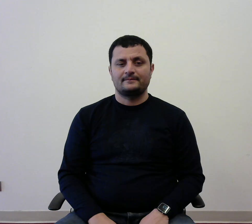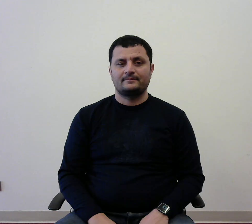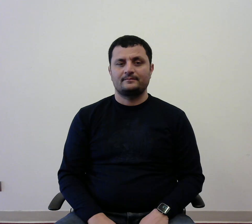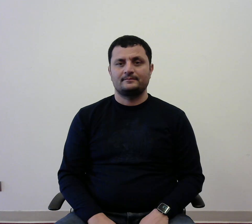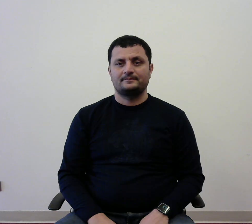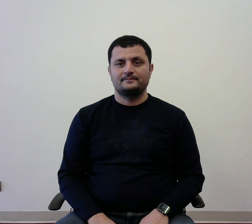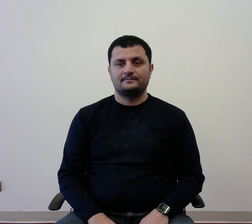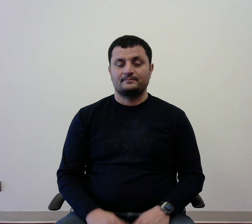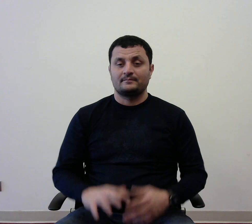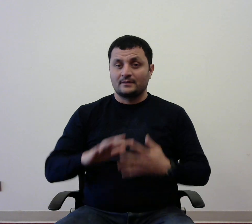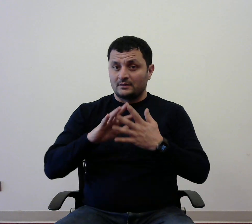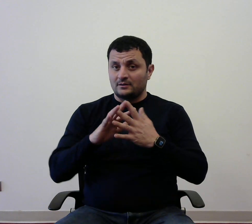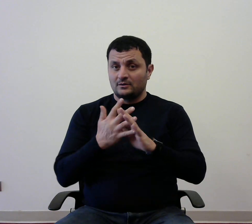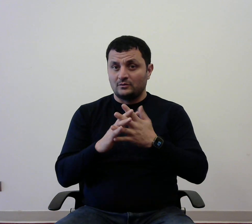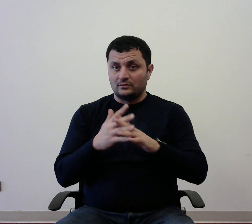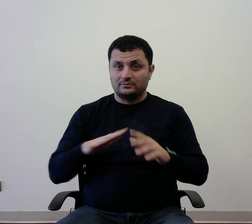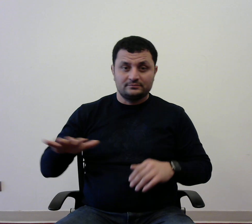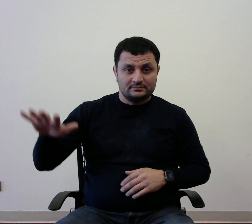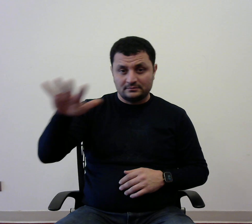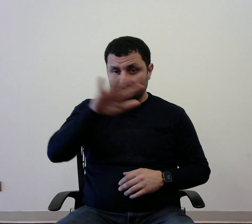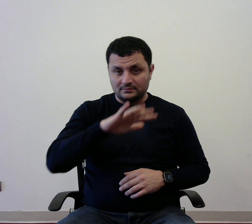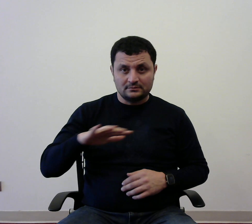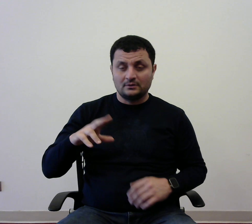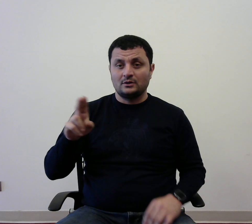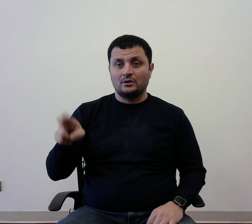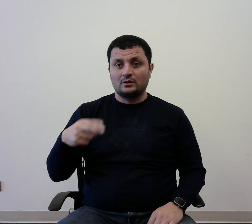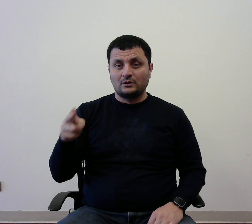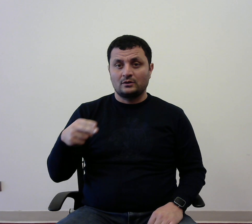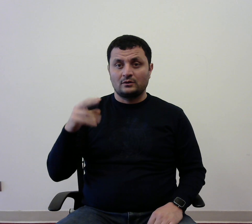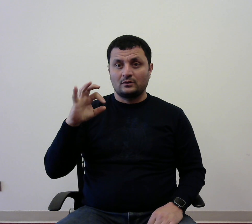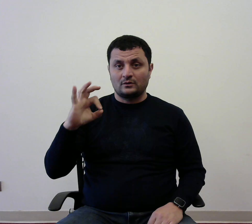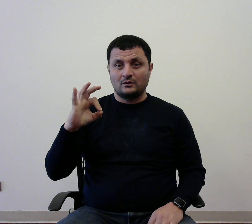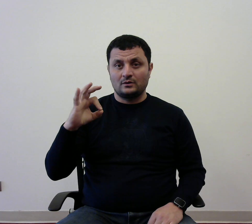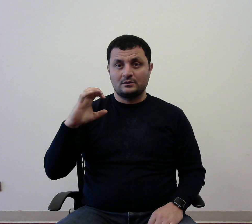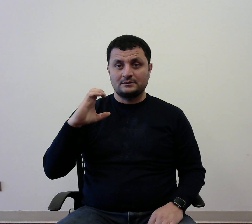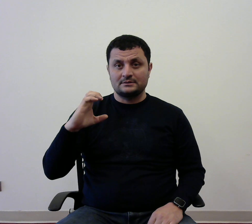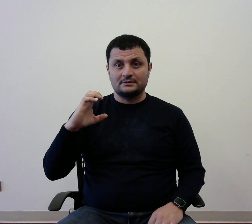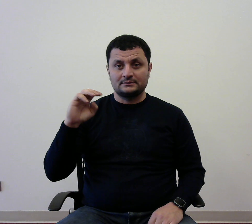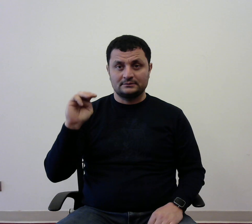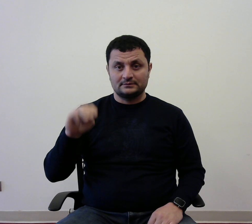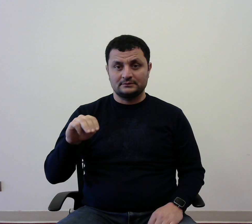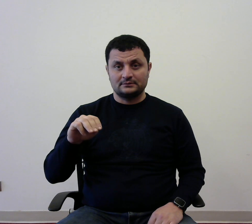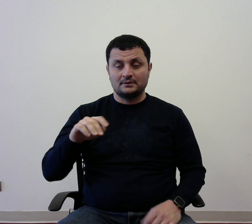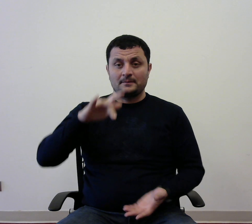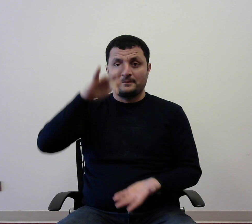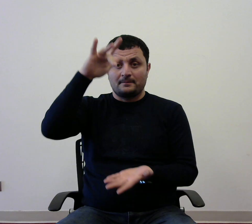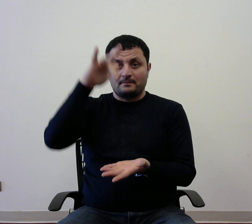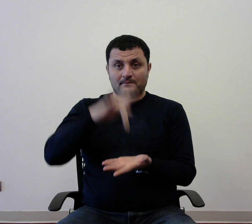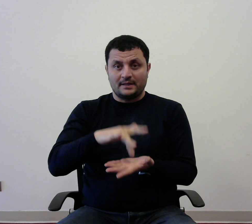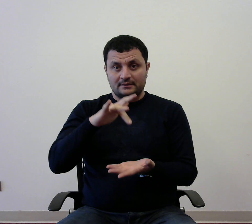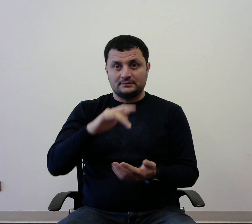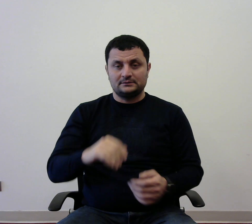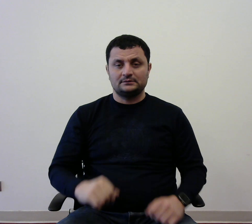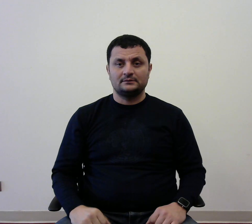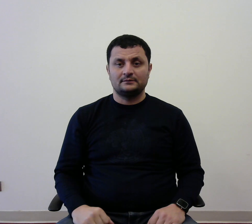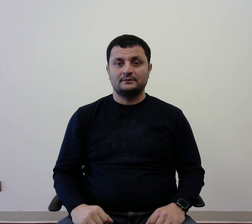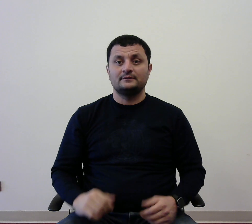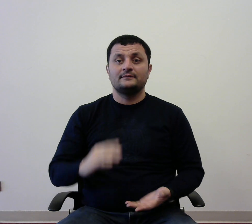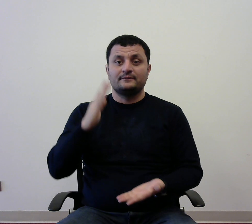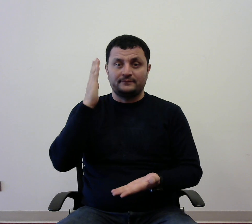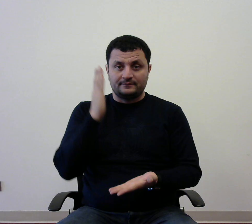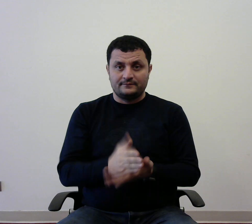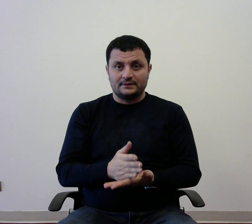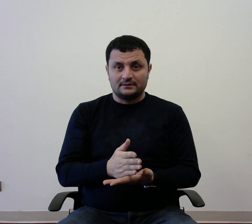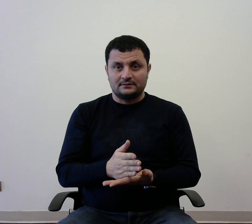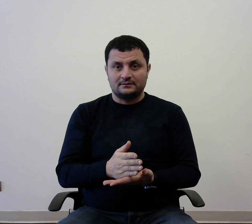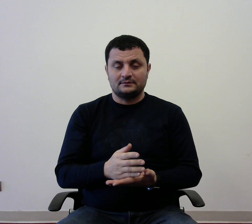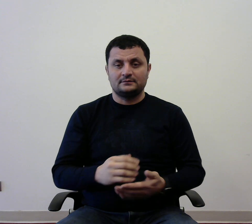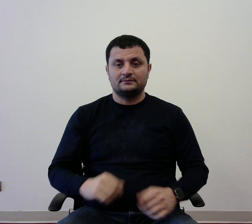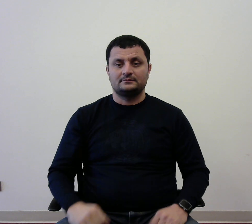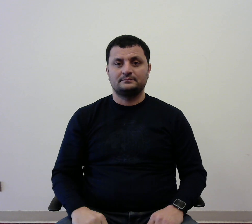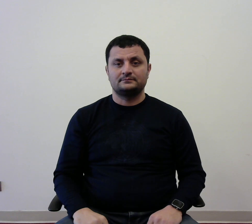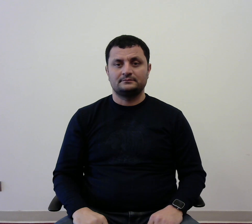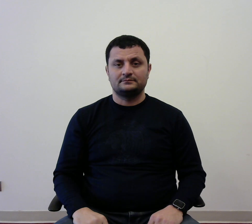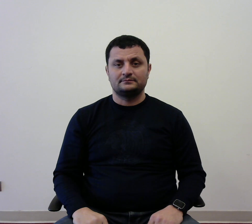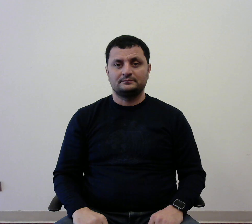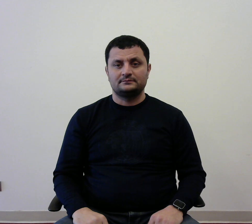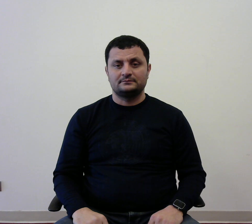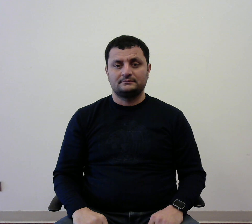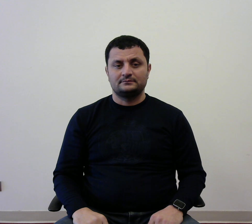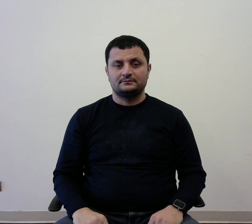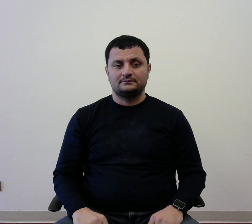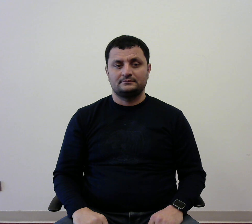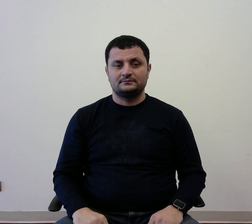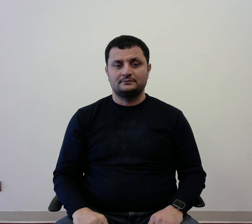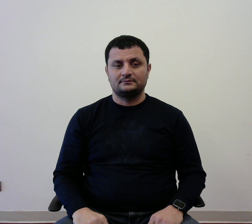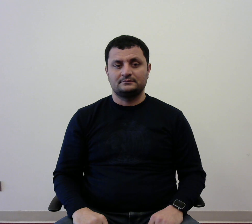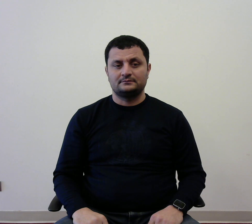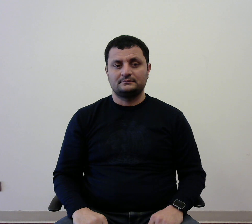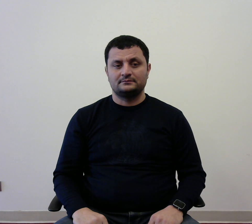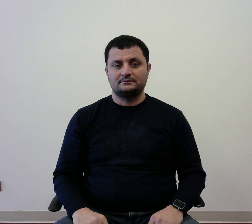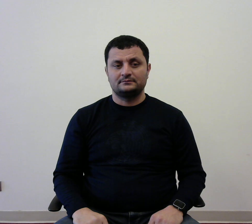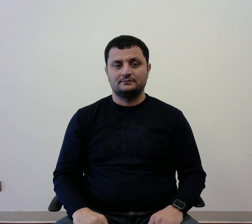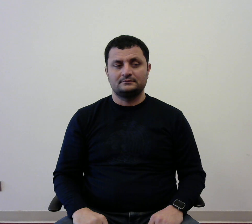Rayonlarda DOST Mərkəzləri varmı?